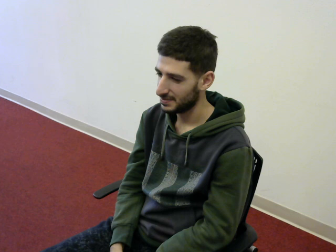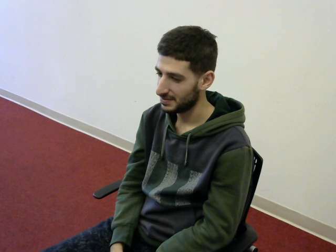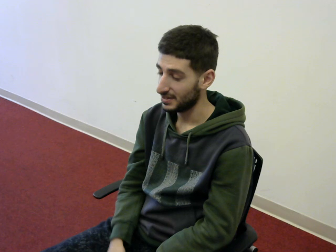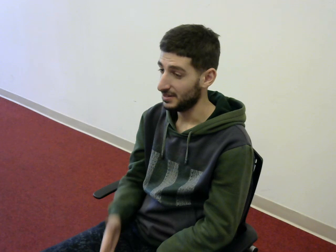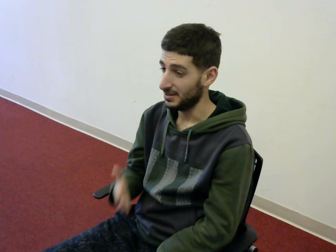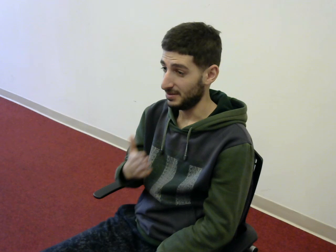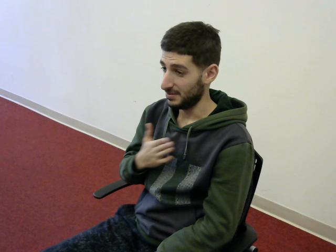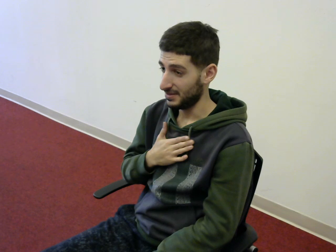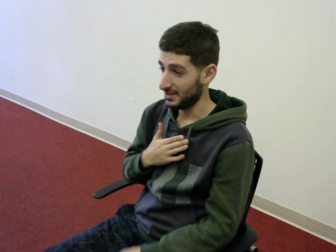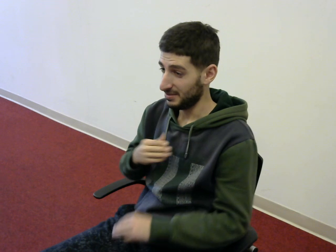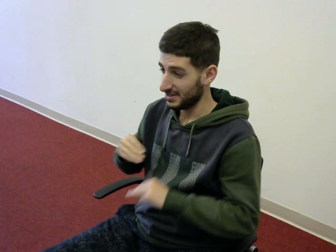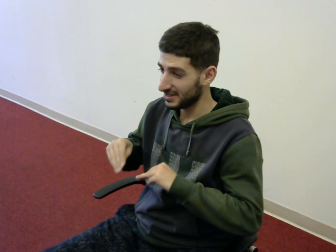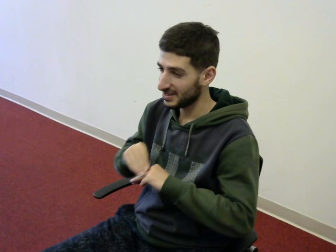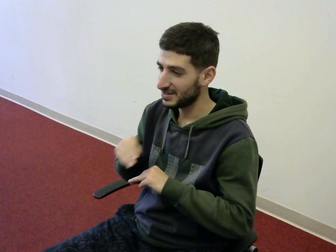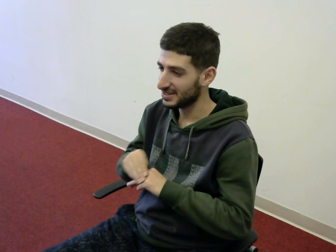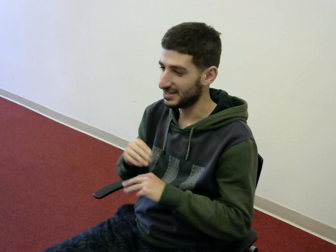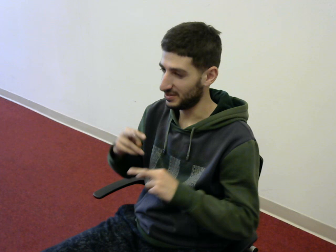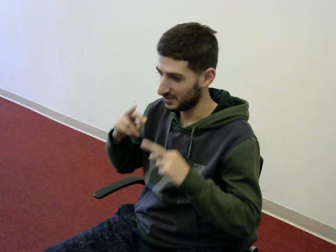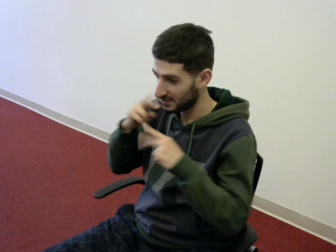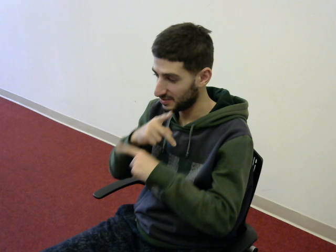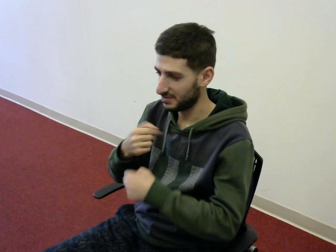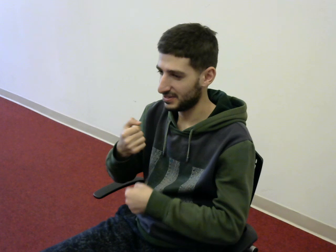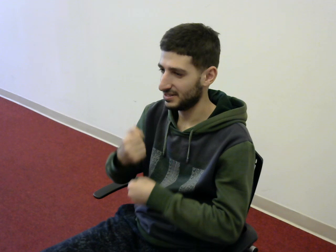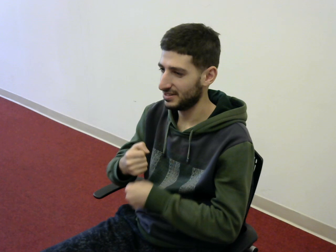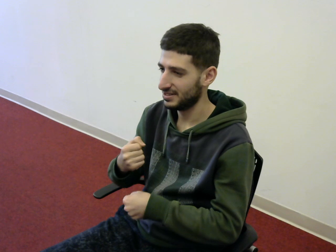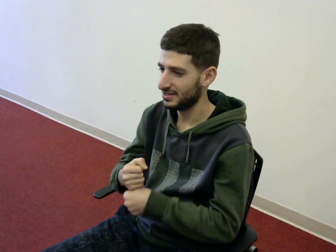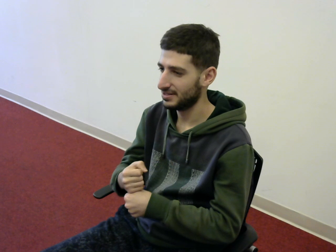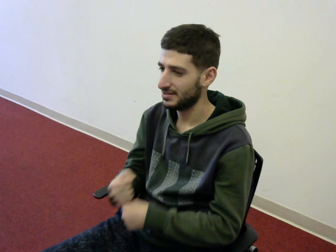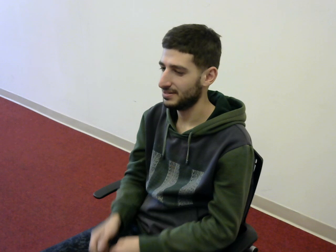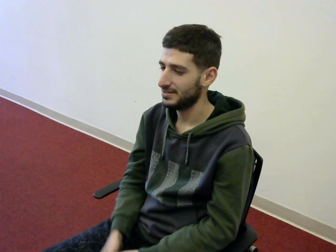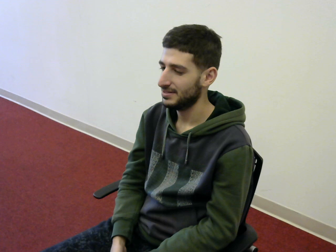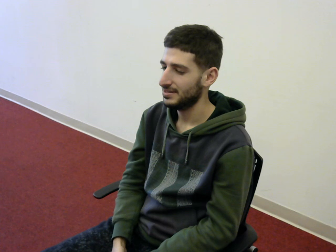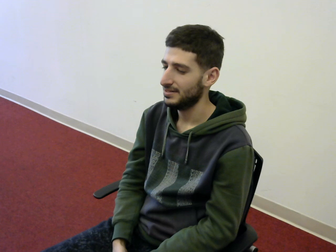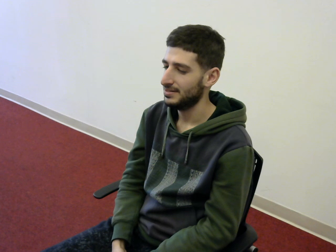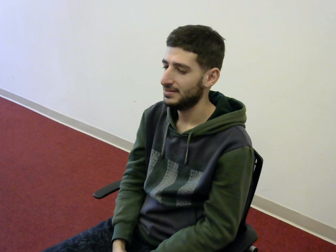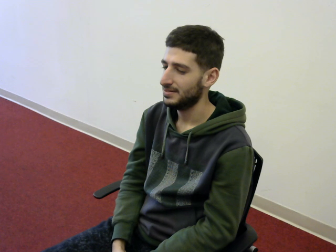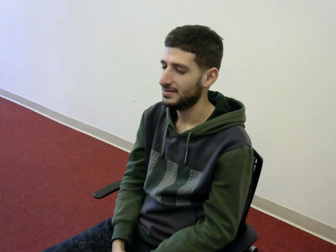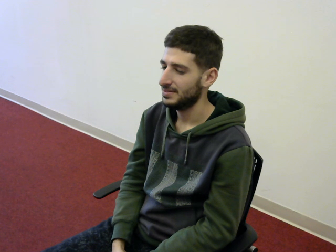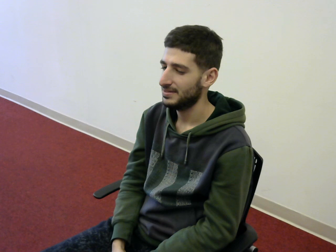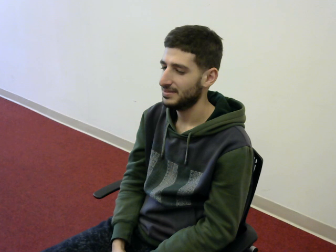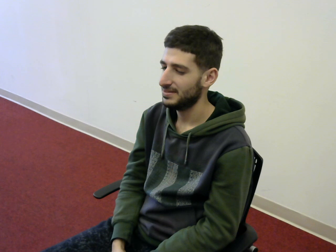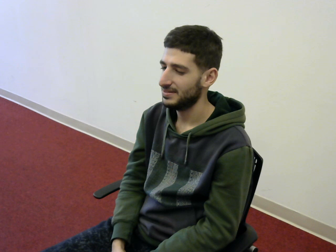Mənim həyat yoldaşım səhv edib